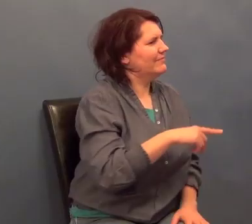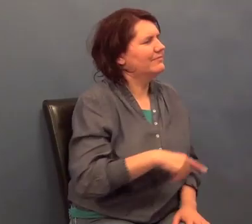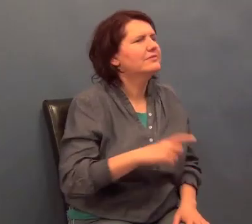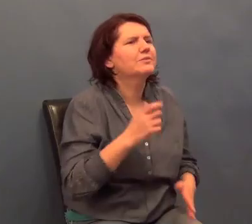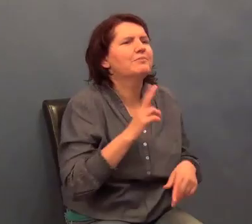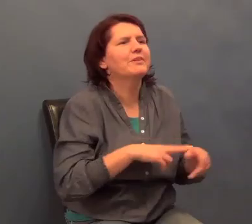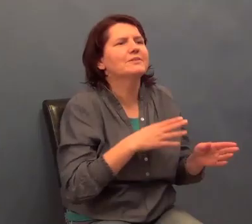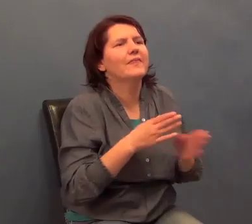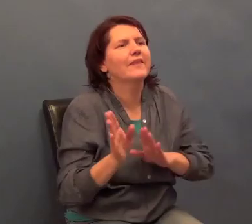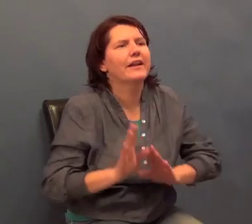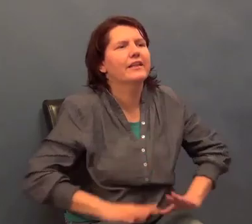Co było dalej z policjantem?